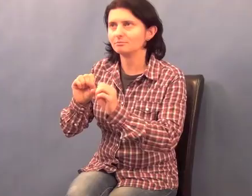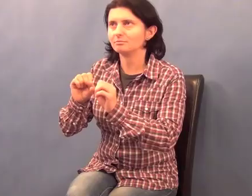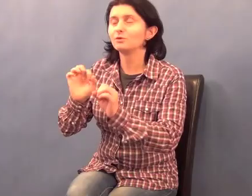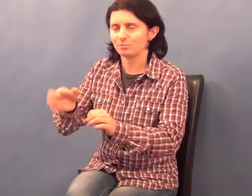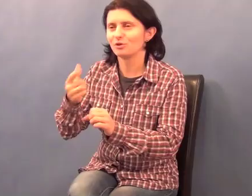Drugie.